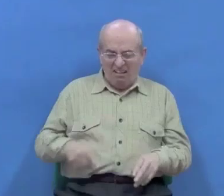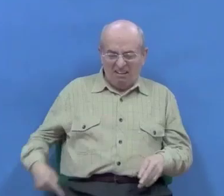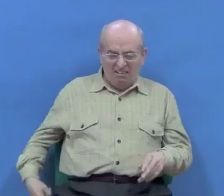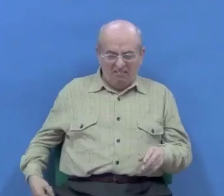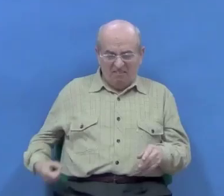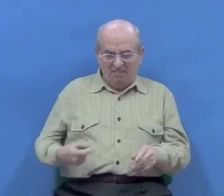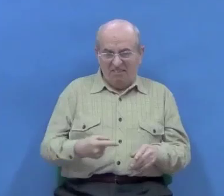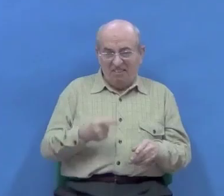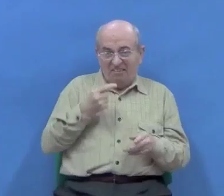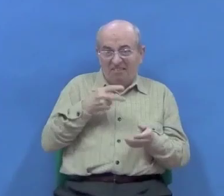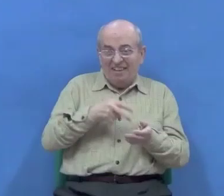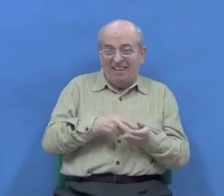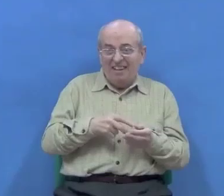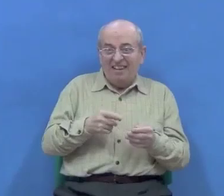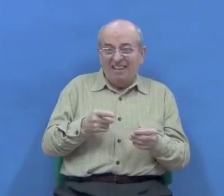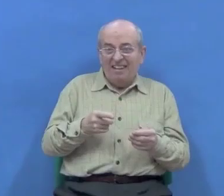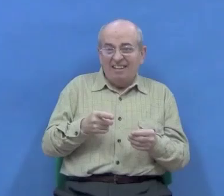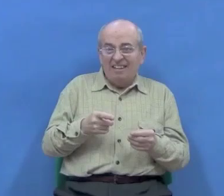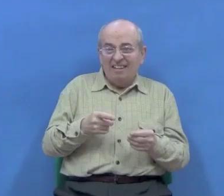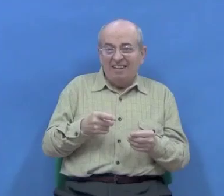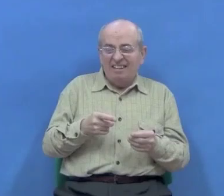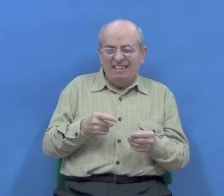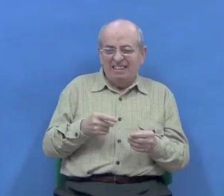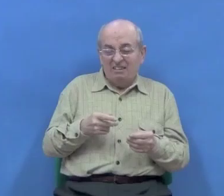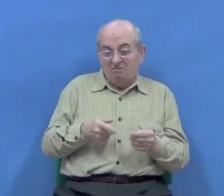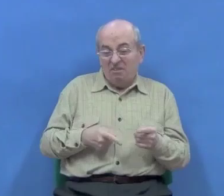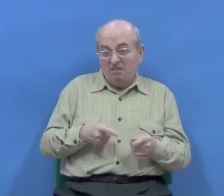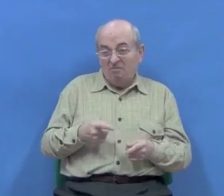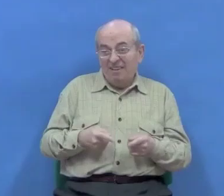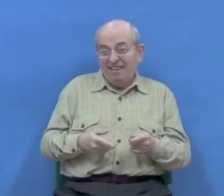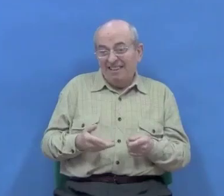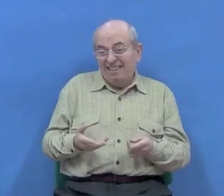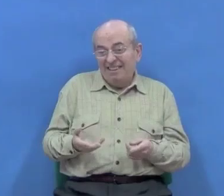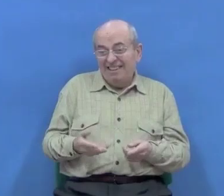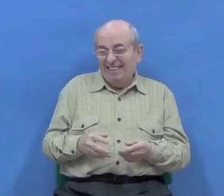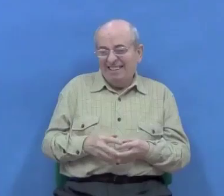Została tam wskazówka, czy ją wyrzuciła...